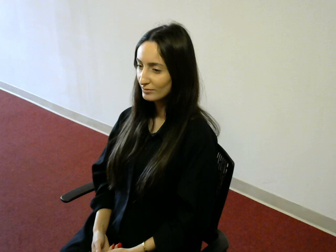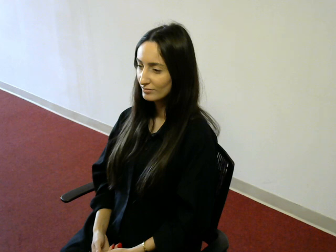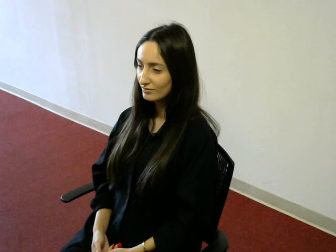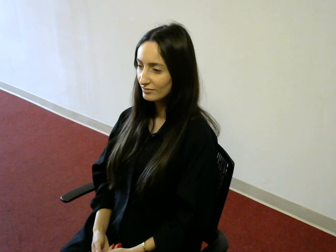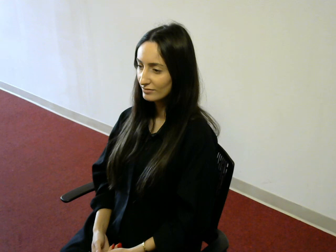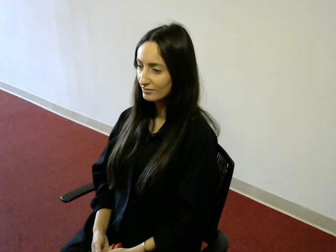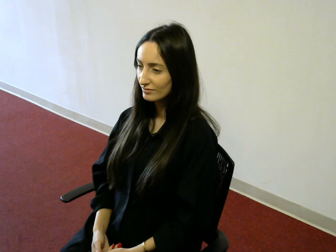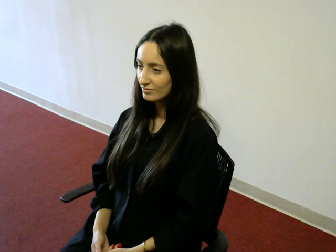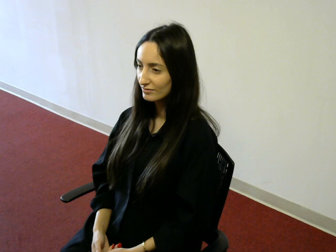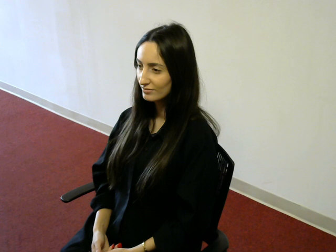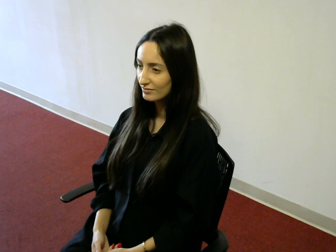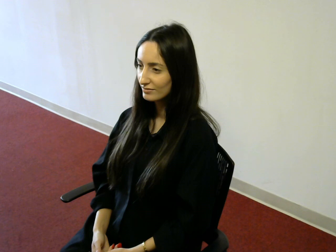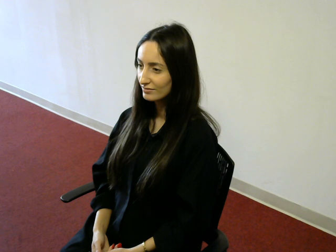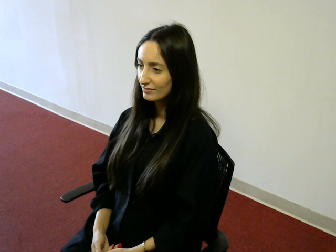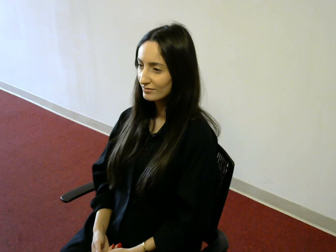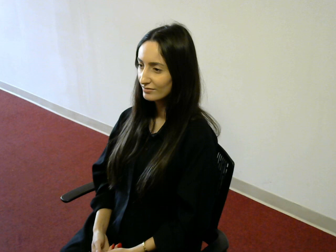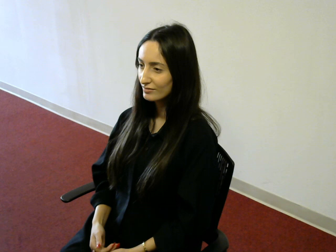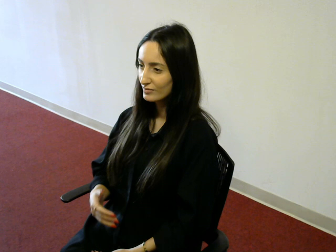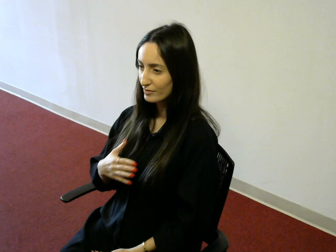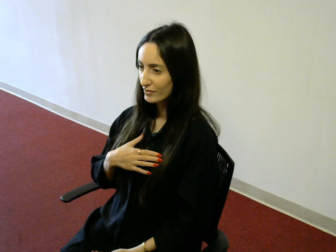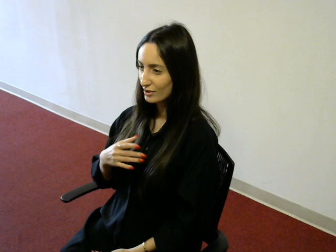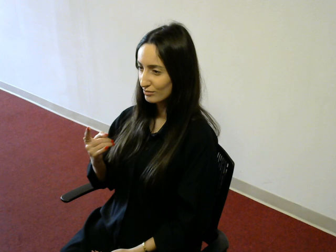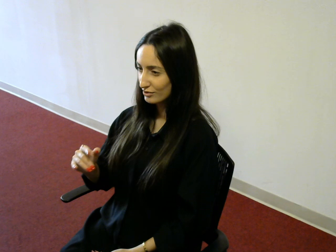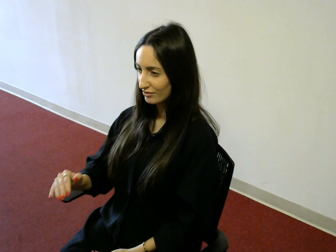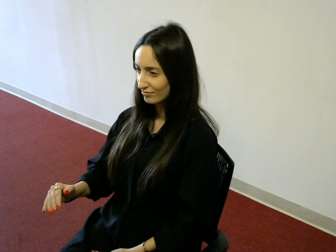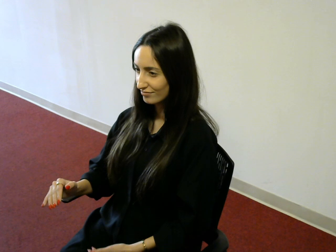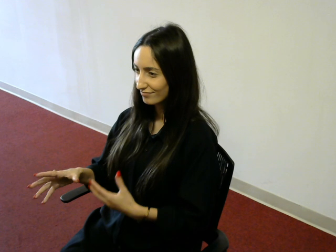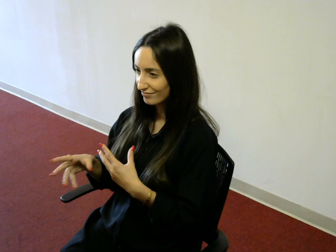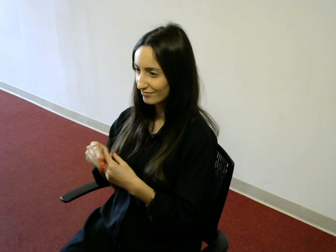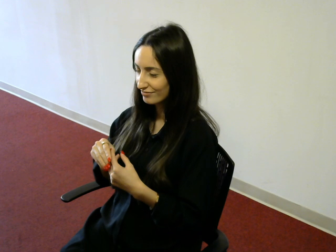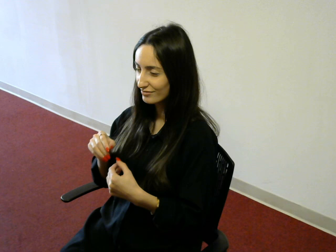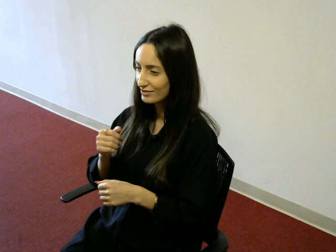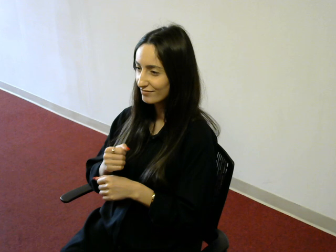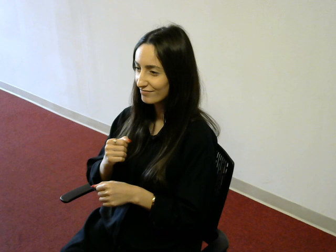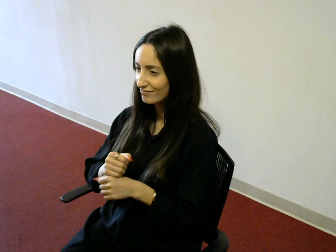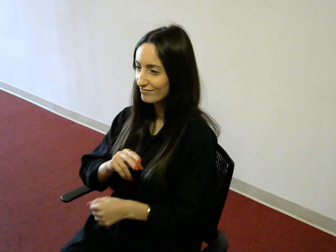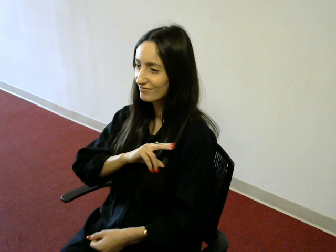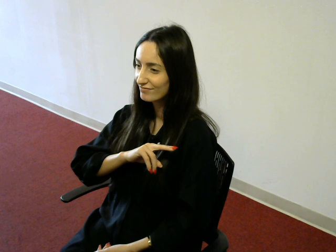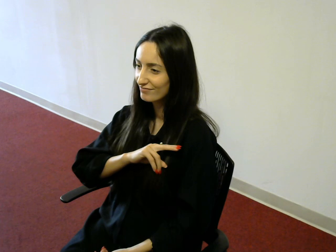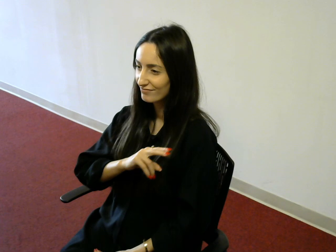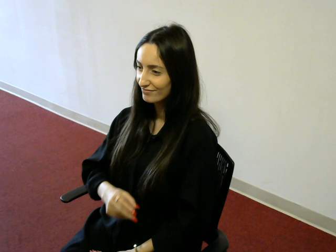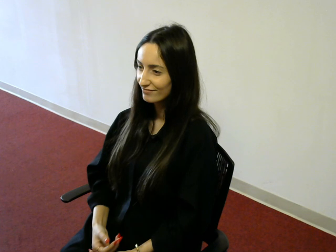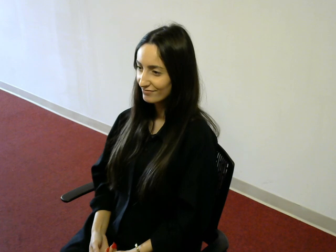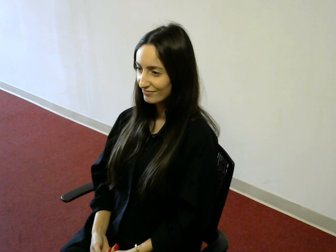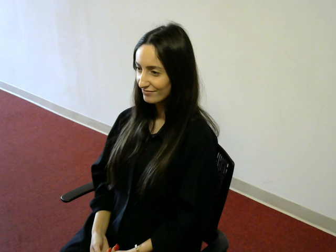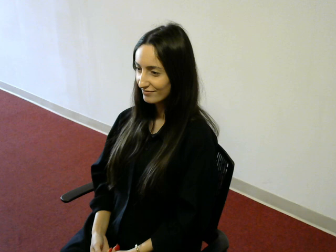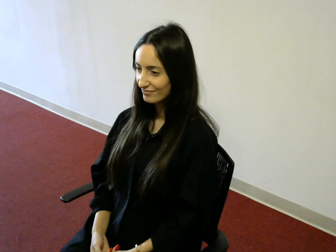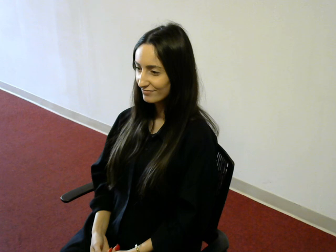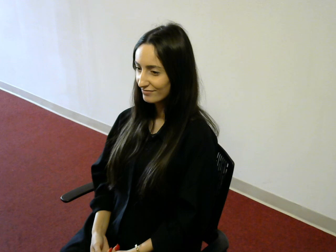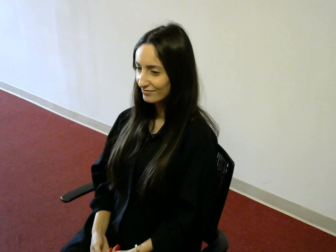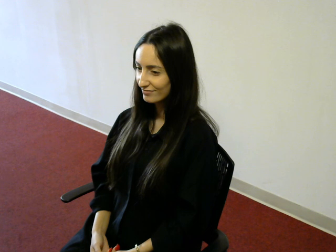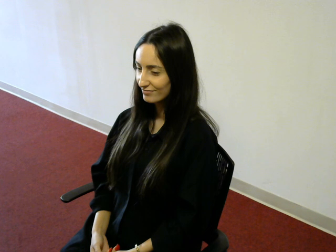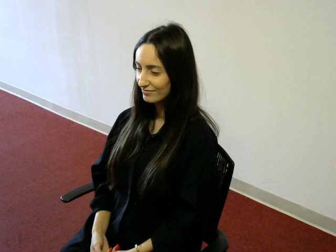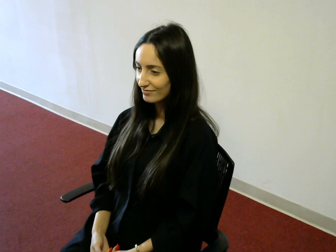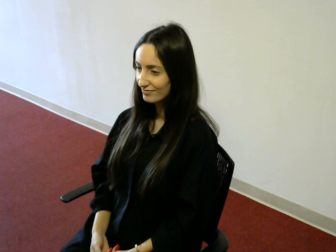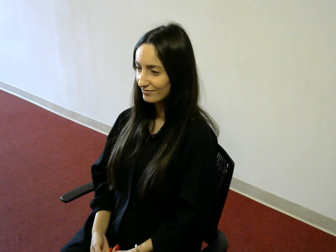Mən uşaqlarla işləməyi sevirəm